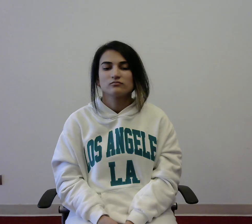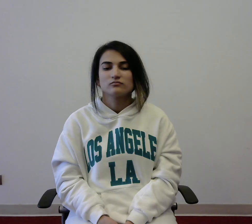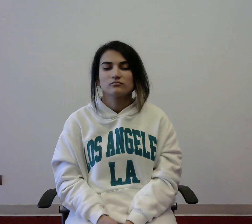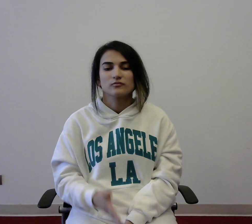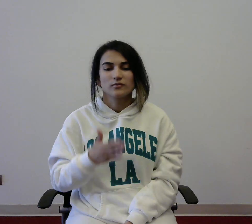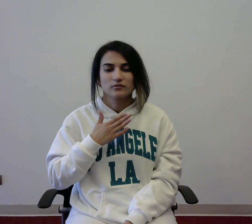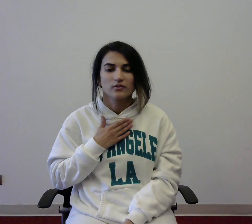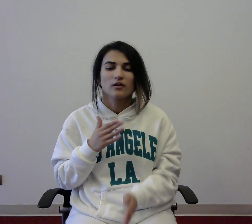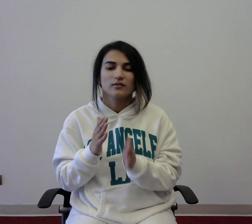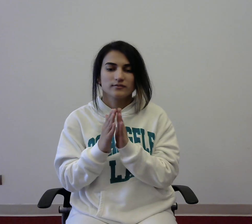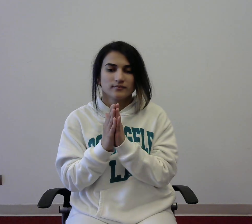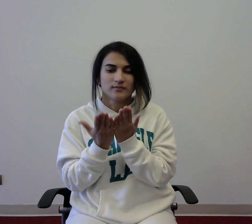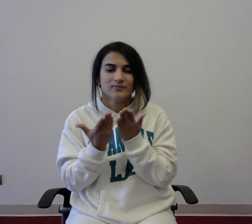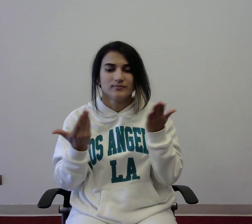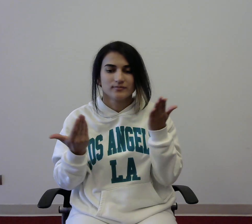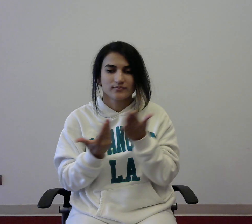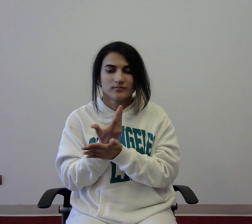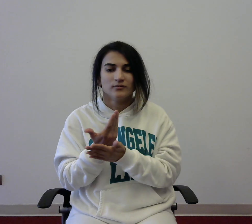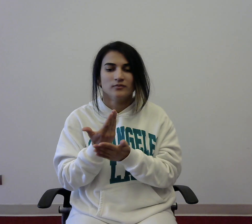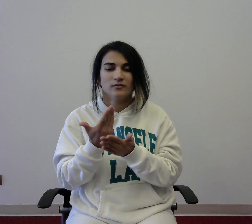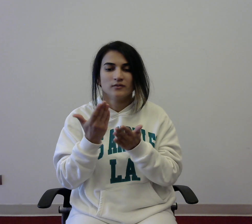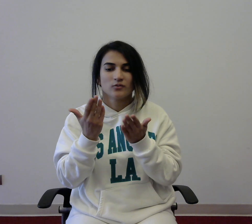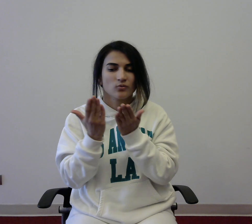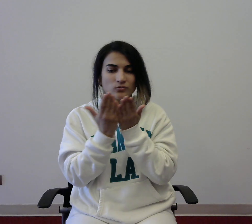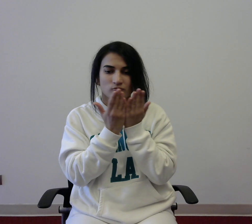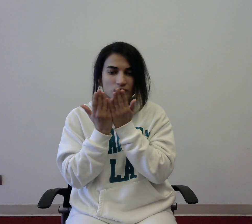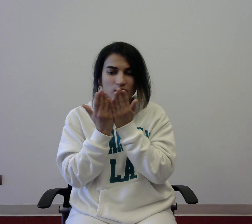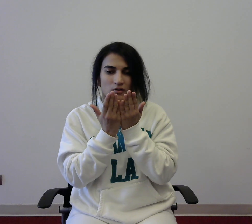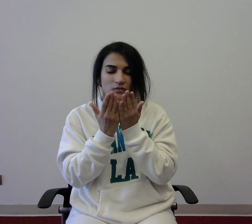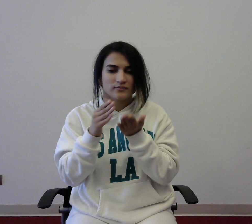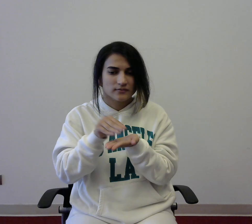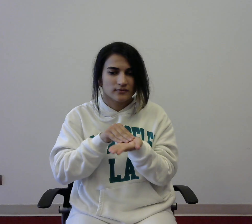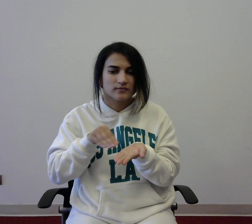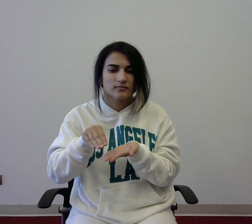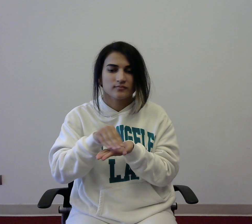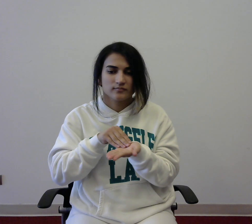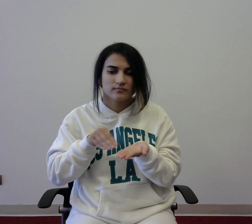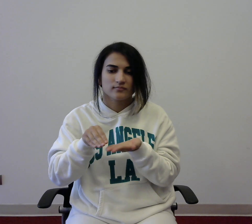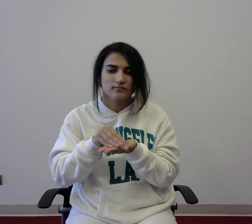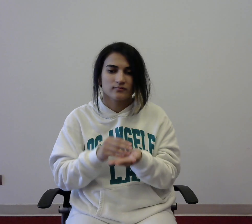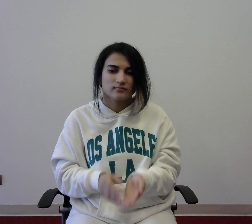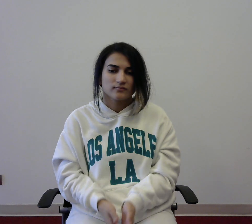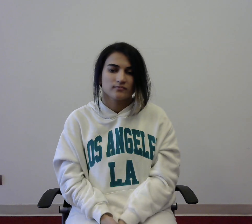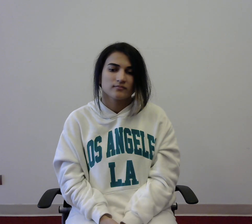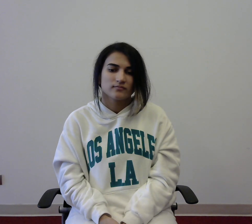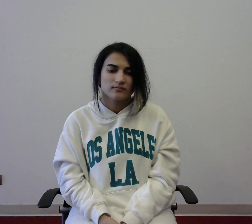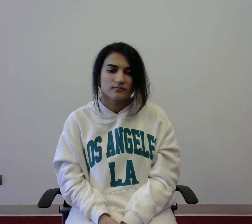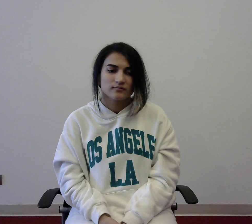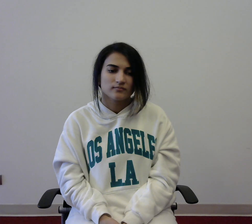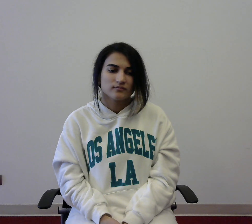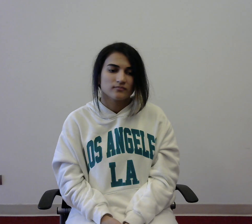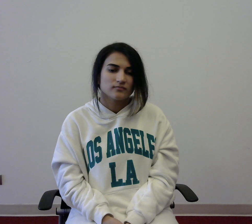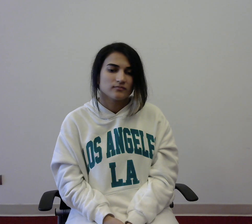Mən kitabı yenidən oxuyub, təkrarlamalıyam